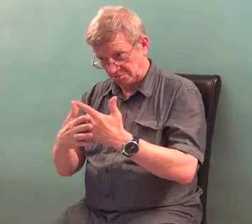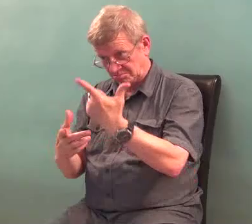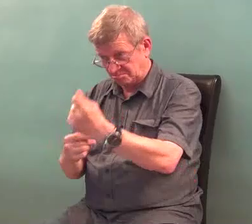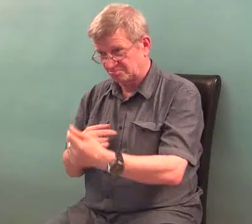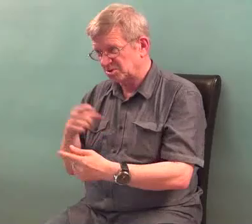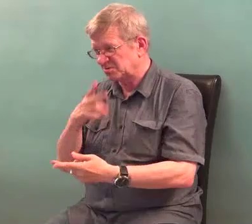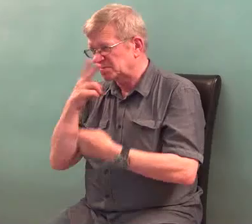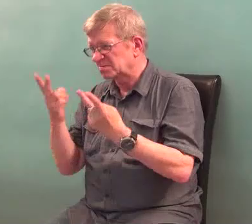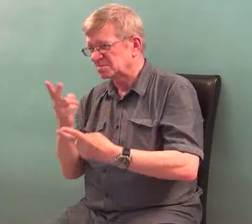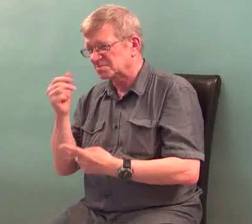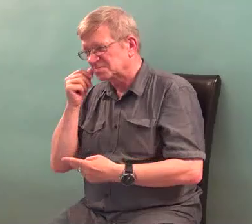Ja muszę szukać super kobiety.